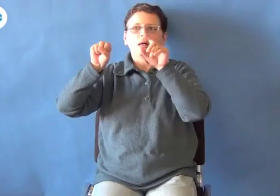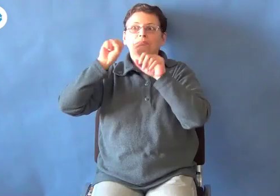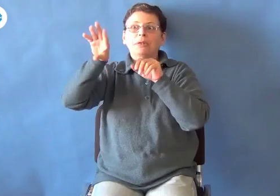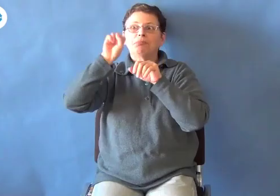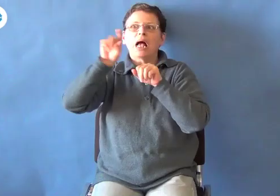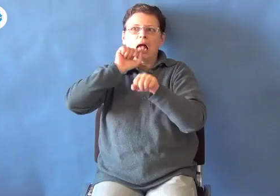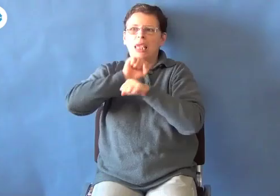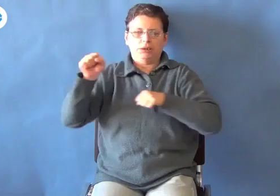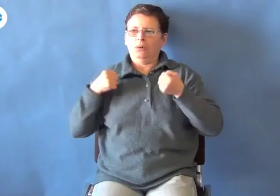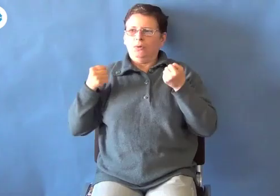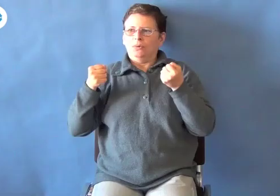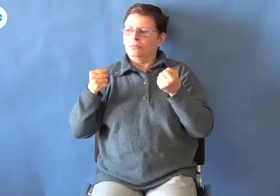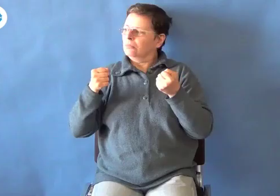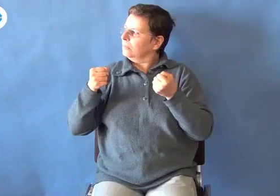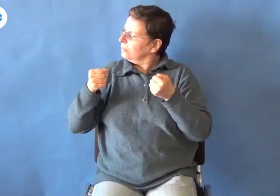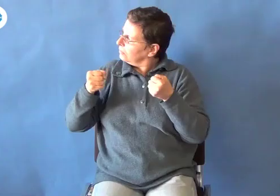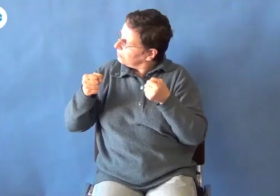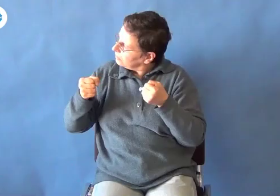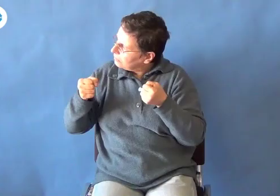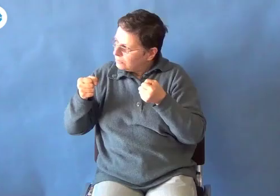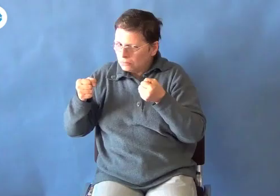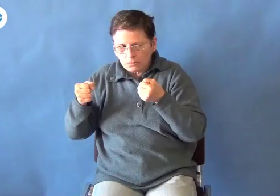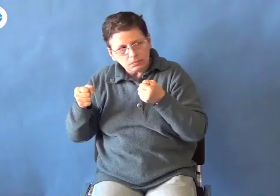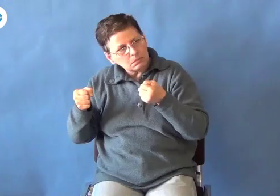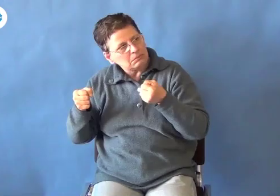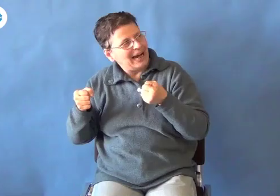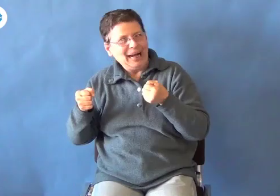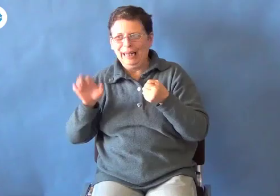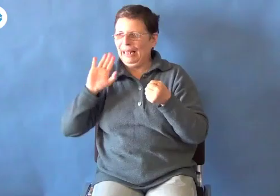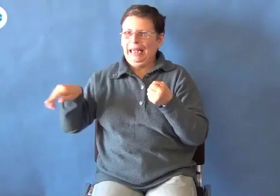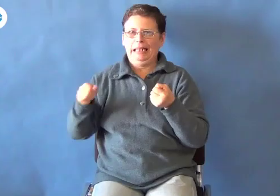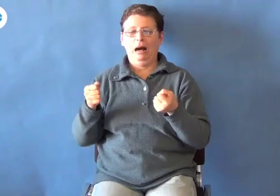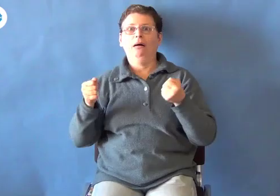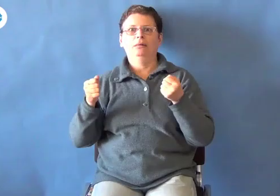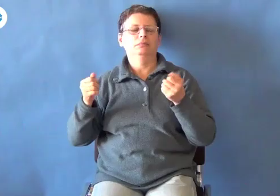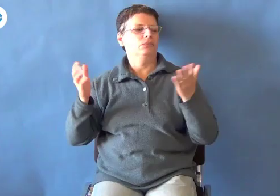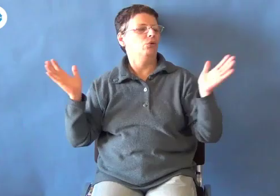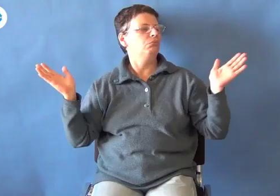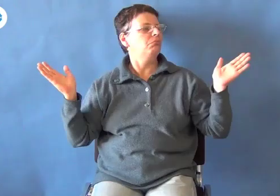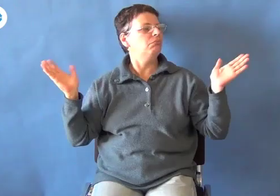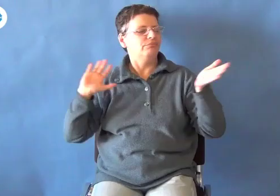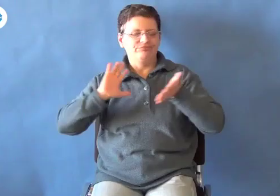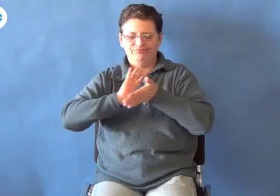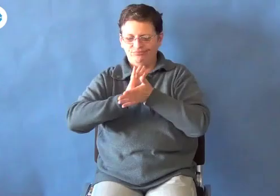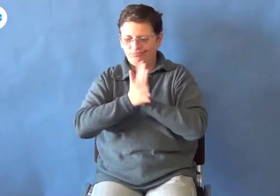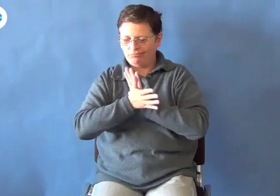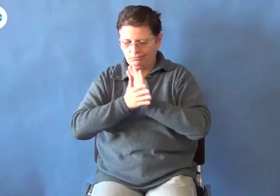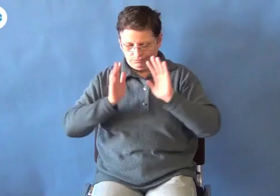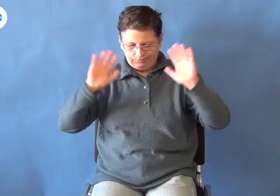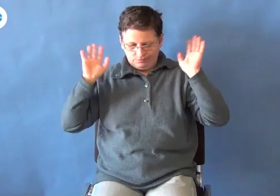Jeśli jest mrugające światło, a kierowca tylko rozejrzy się i pojedzie, może być kraksa.